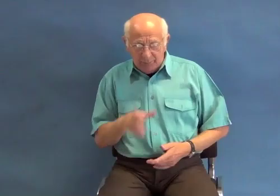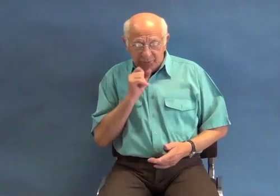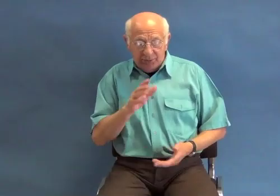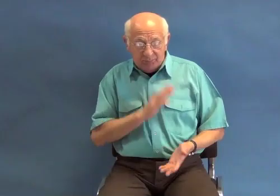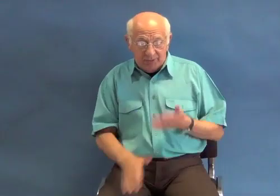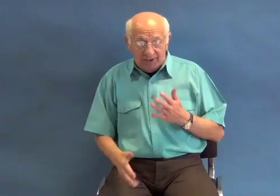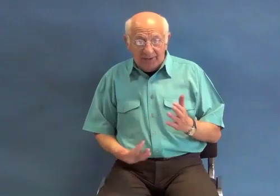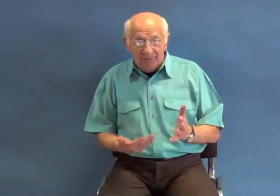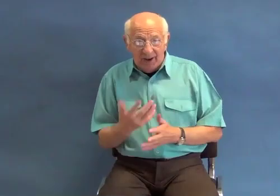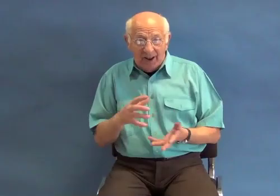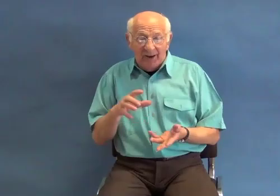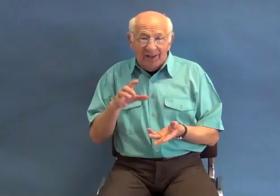Picie bez palenia.